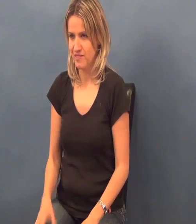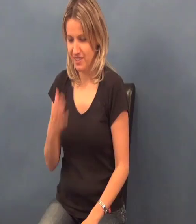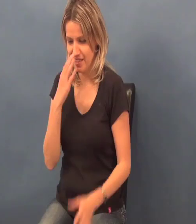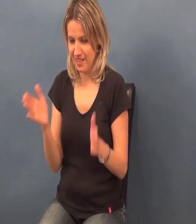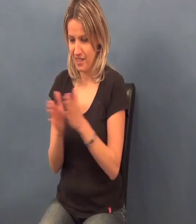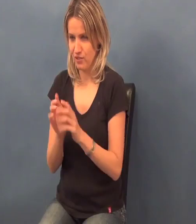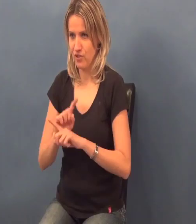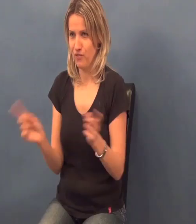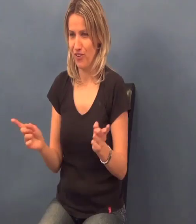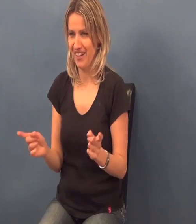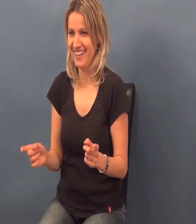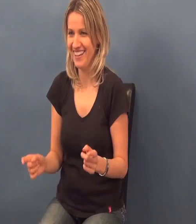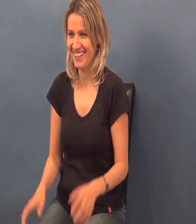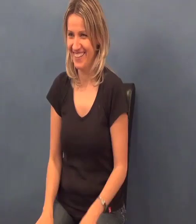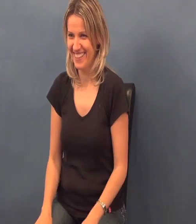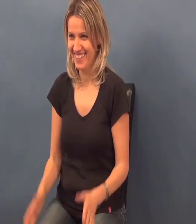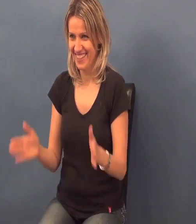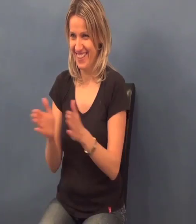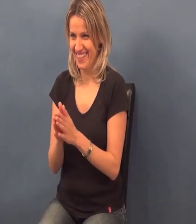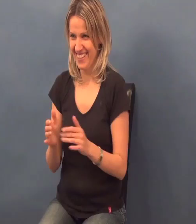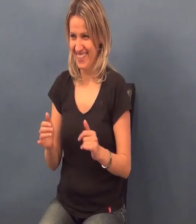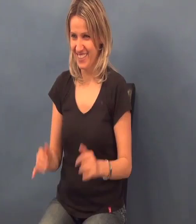Tak wygląda, jakby nie było wolno robić tego razem. Razem.